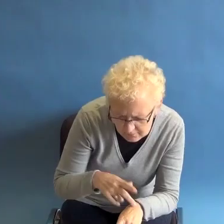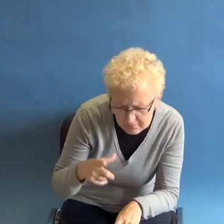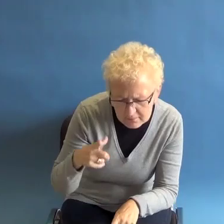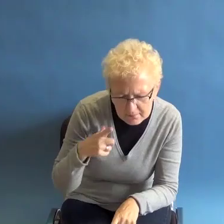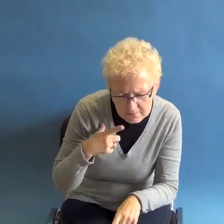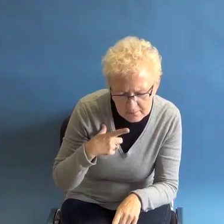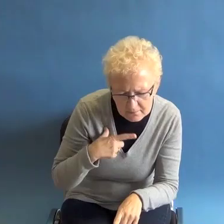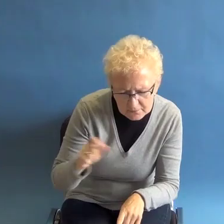Aha.